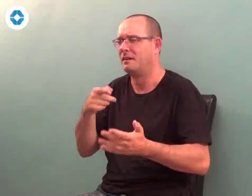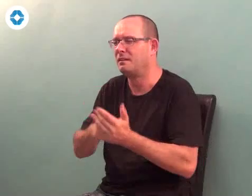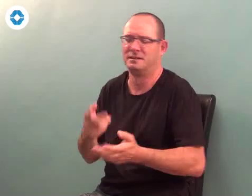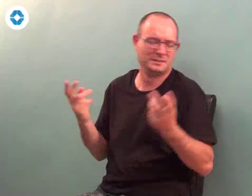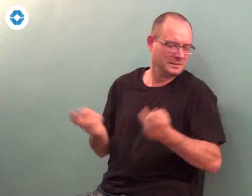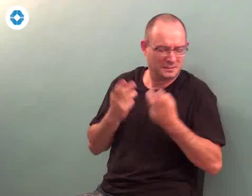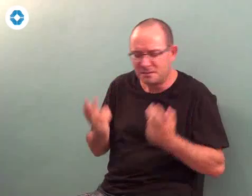Szuka.